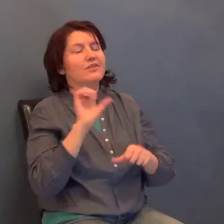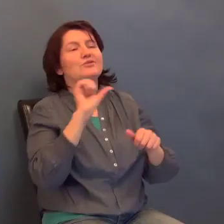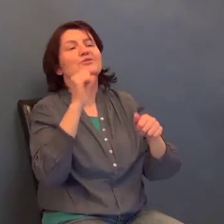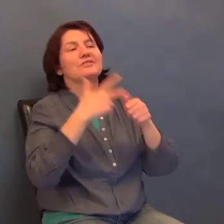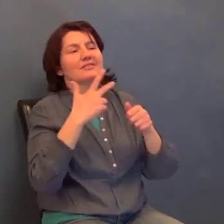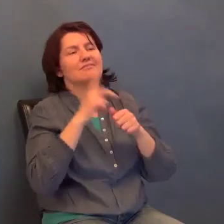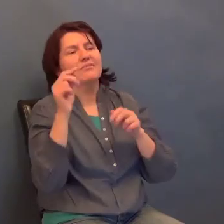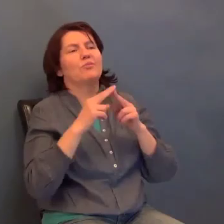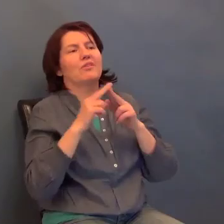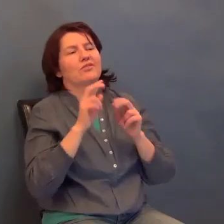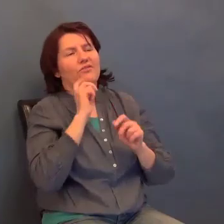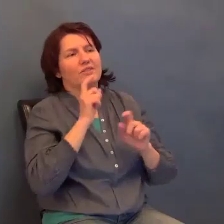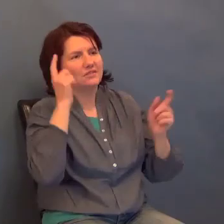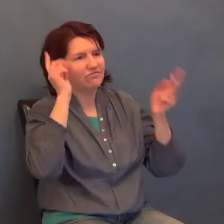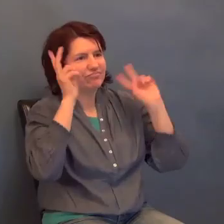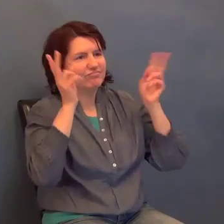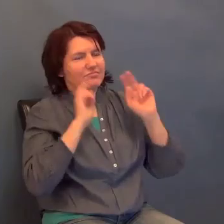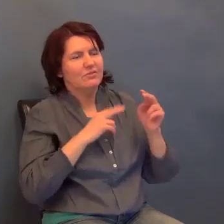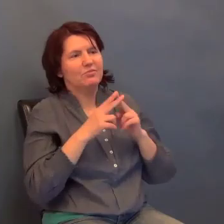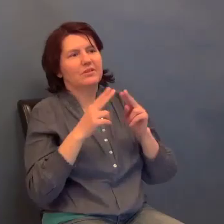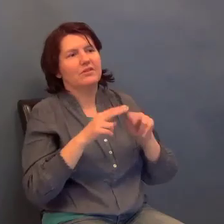Potem o szóstej trzydzieści mam umówioną wizytę u fryzjera.